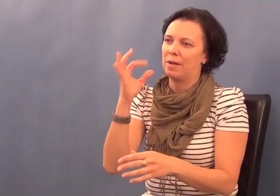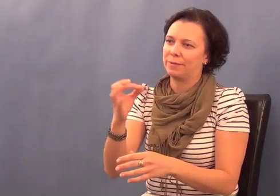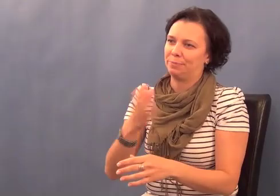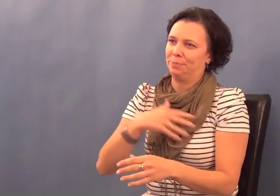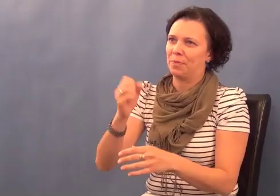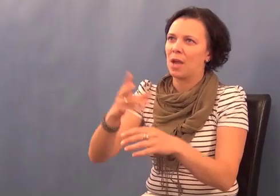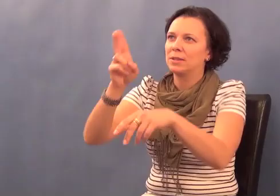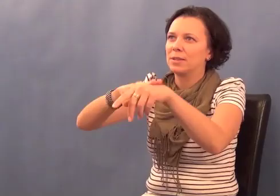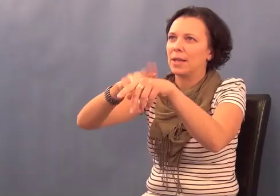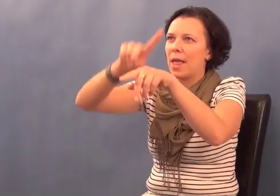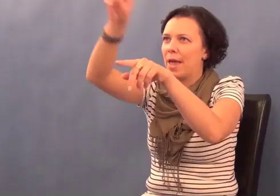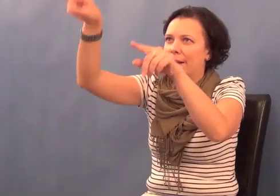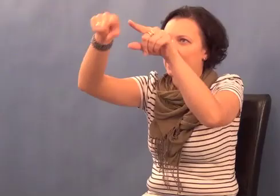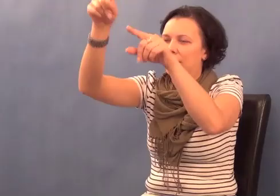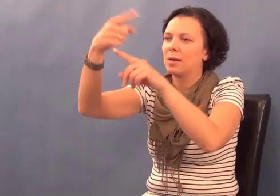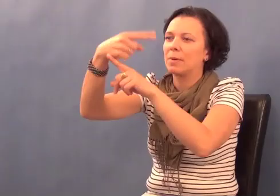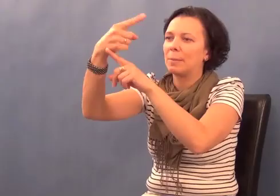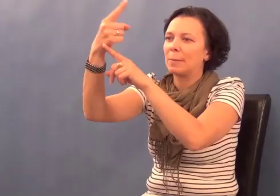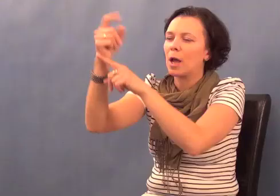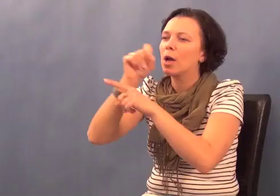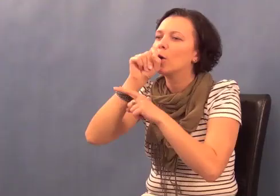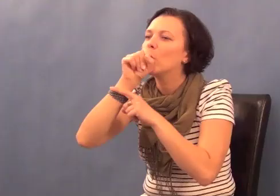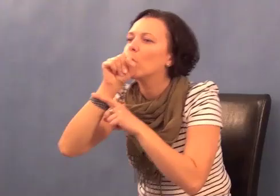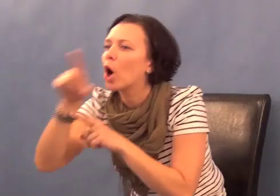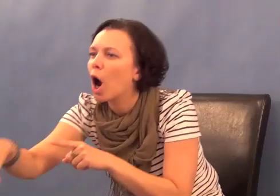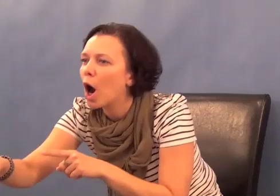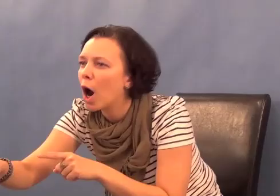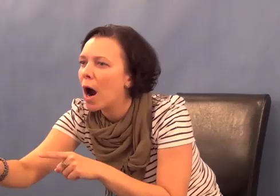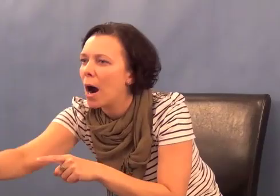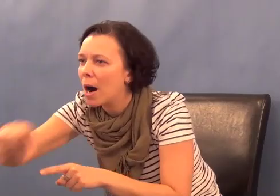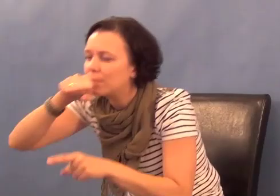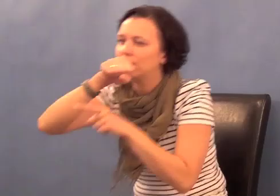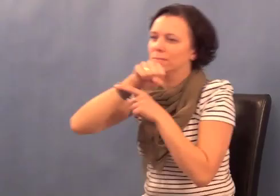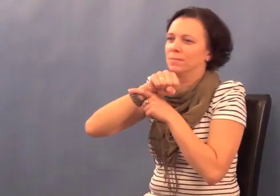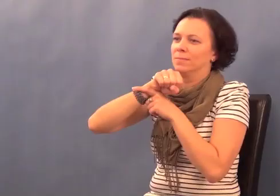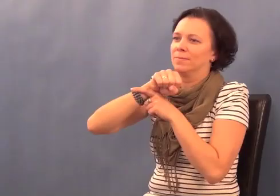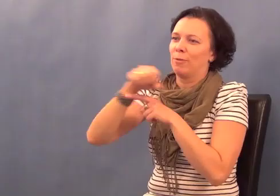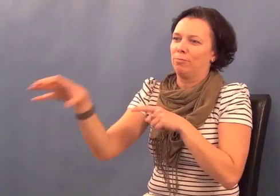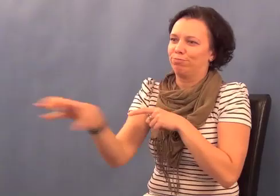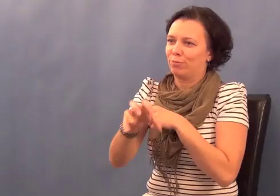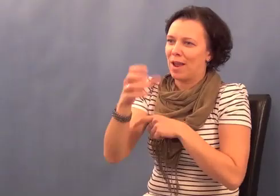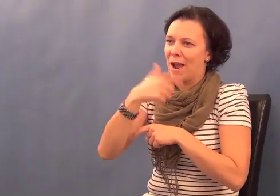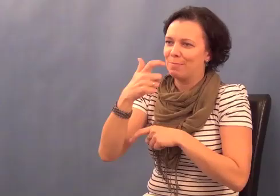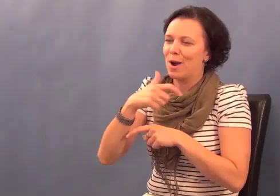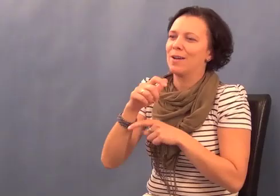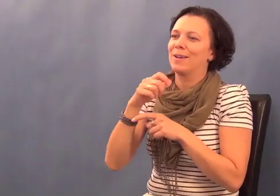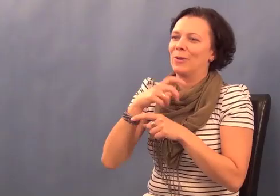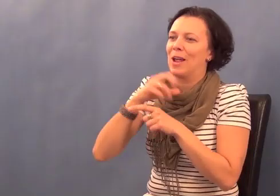A tak naprawdę, to okazuje się, że w zegarze ściennym wybija jakaś godzina, pojawia się ptak i zjada, kradnie jabłka.